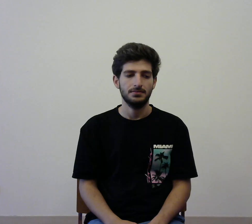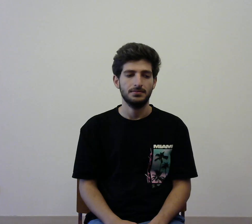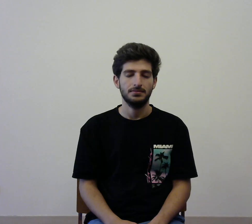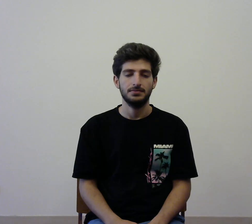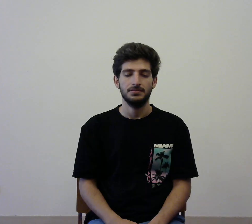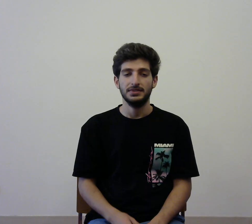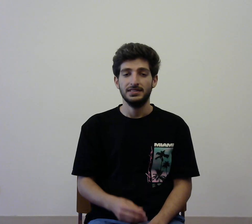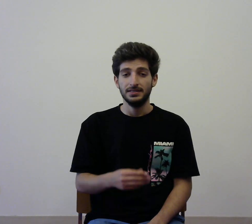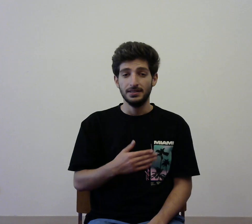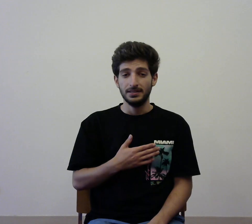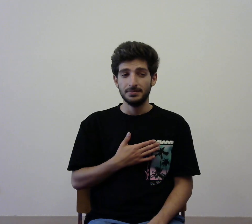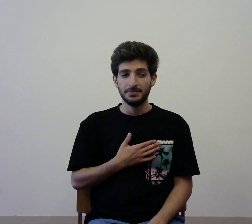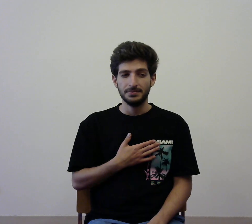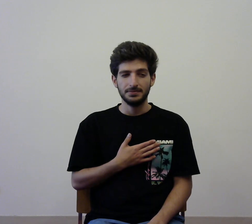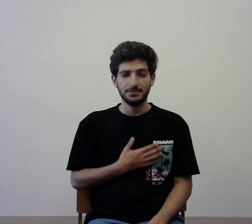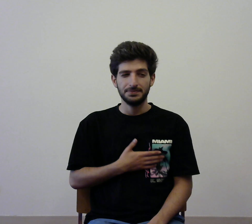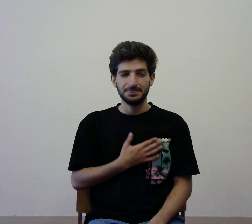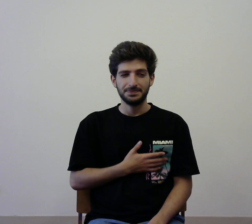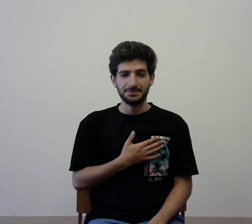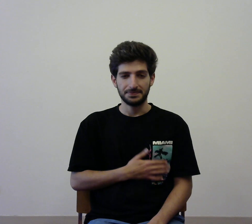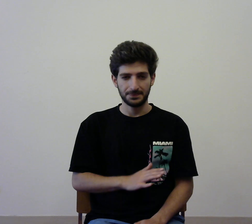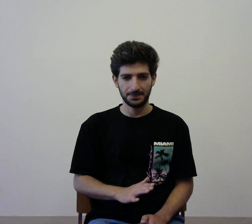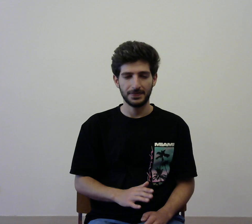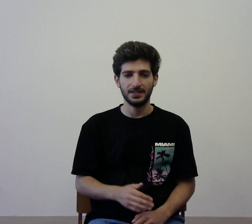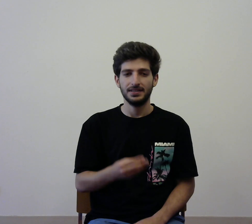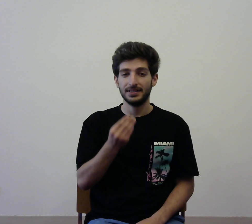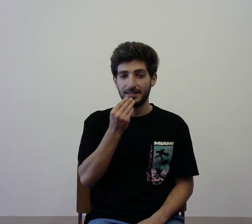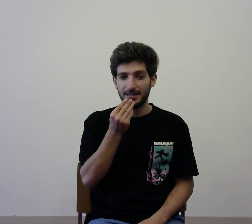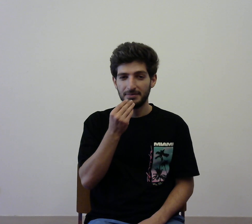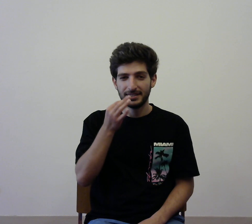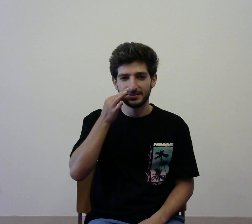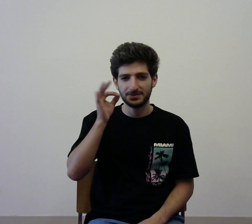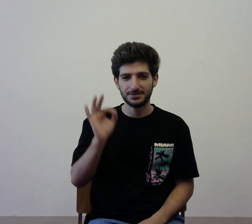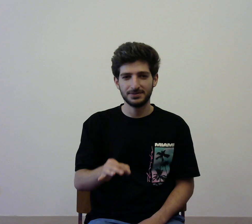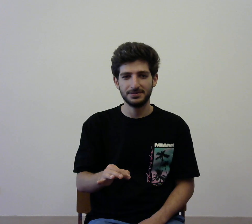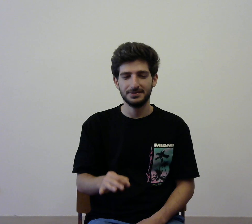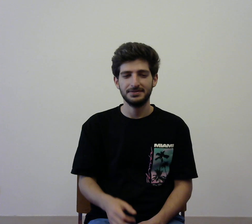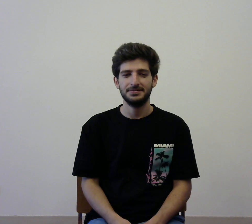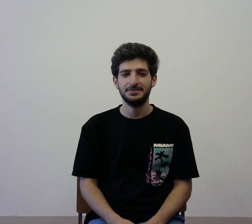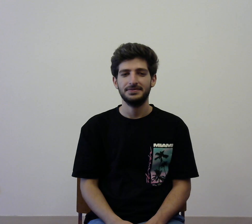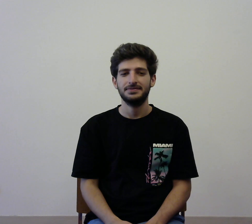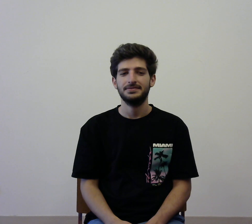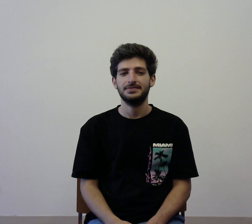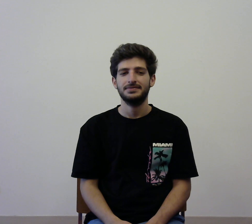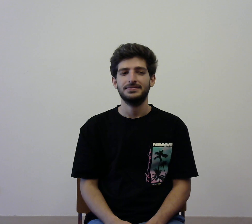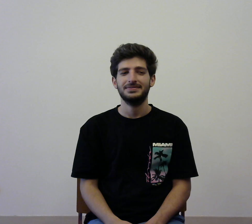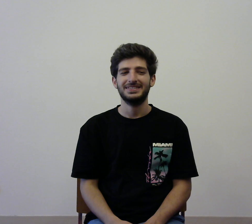Yemək dadlı idi